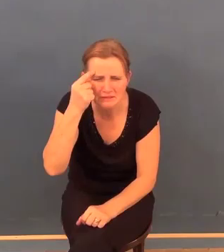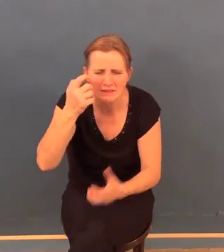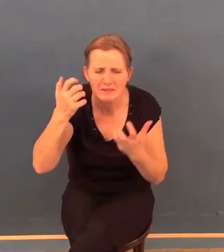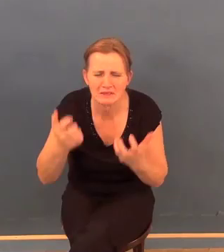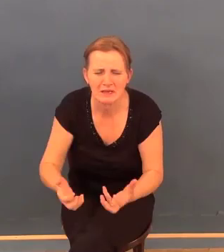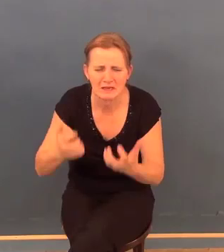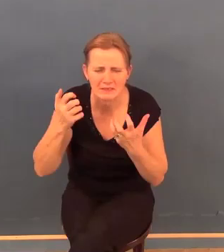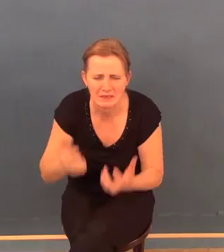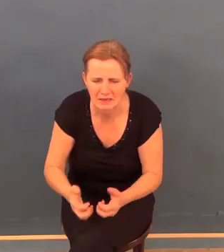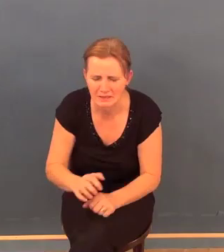Chce, chce...